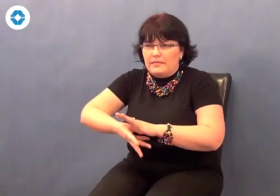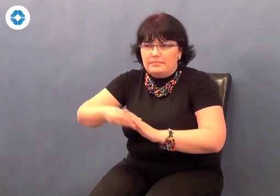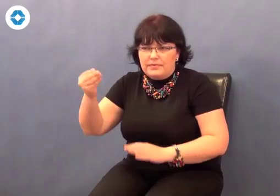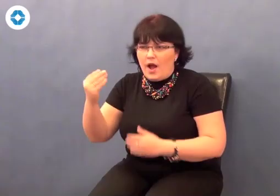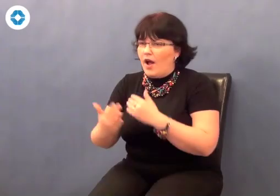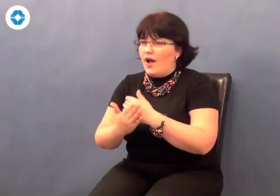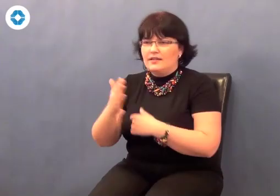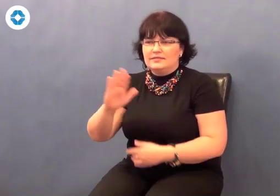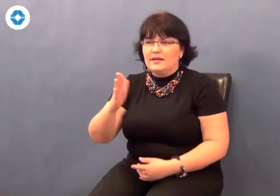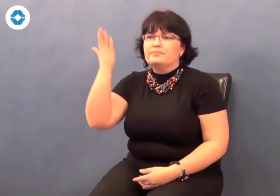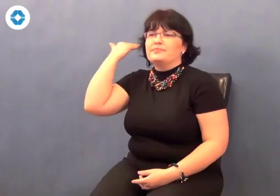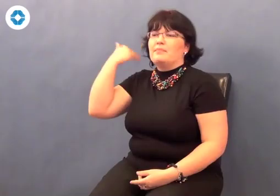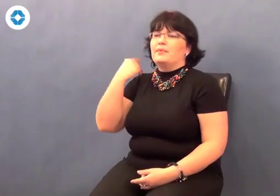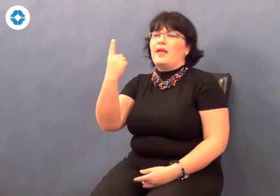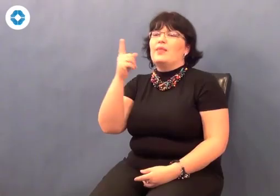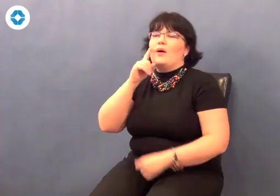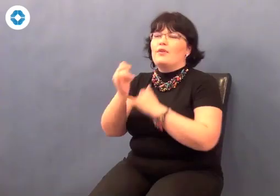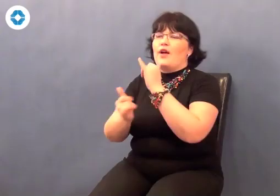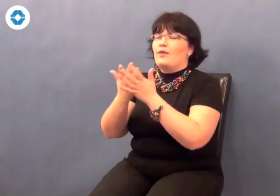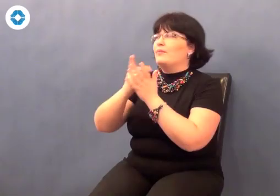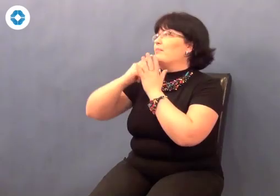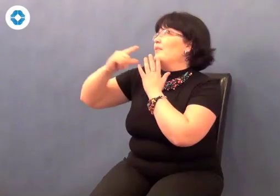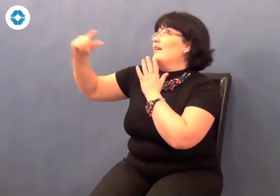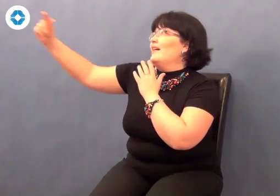Okazuje się, że nie, bo to był jeden chłopiec jadący na rowerze, który już odjechał.